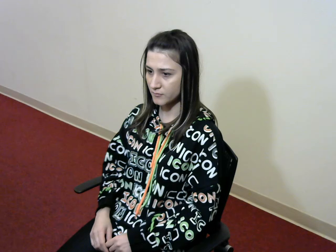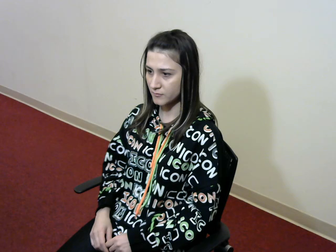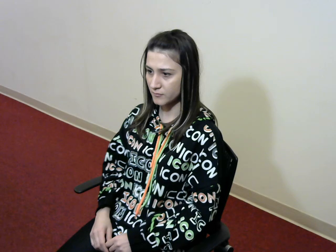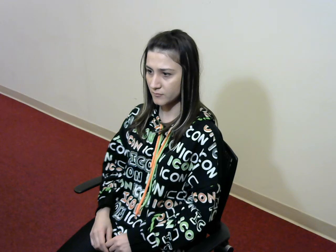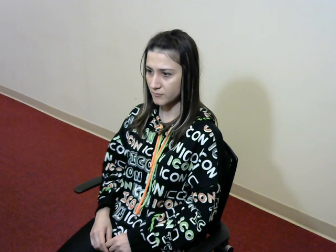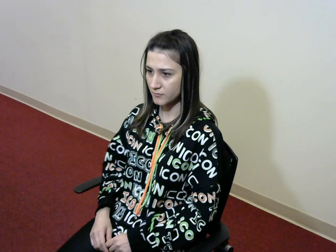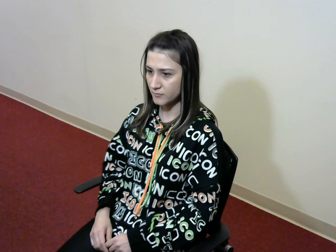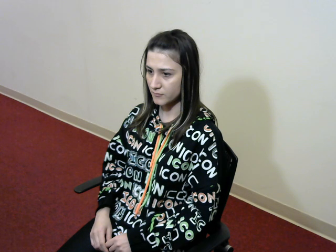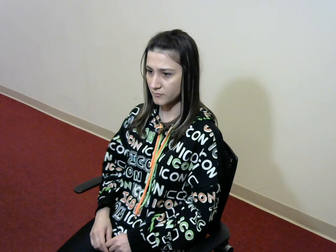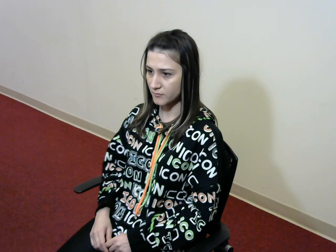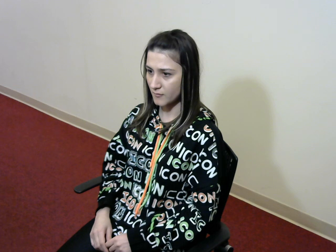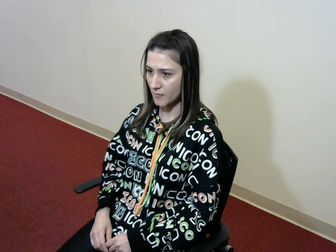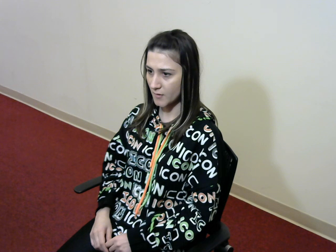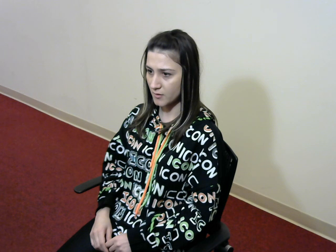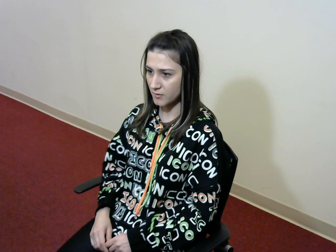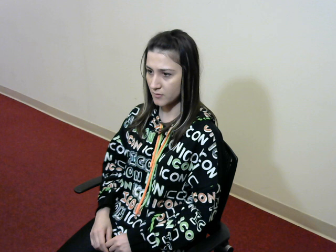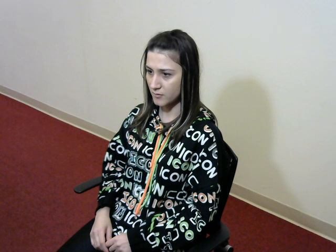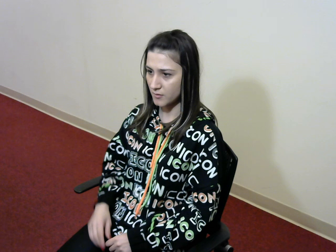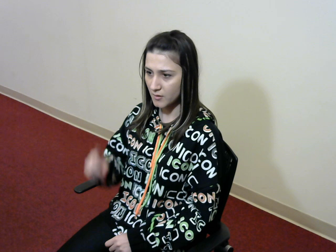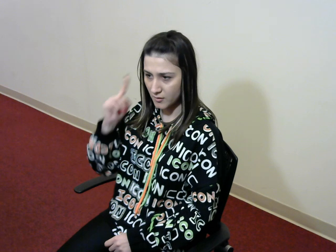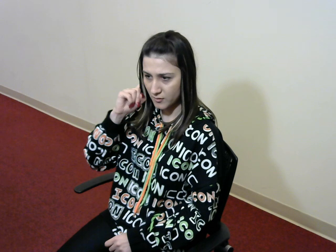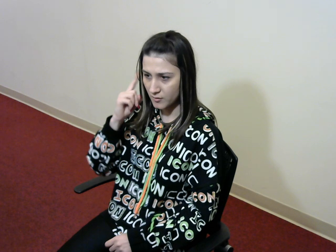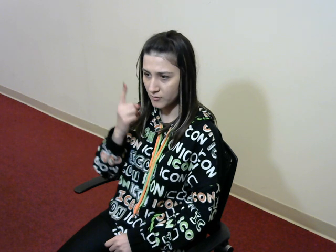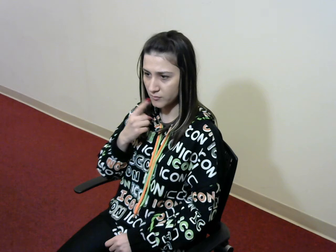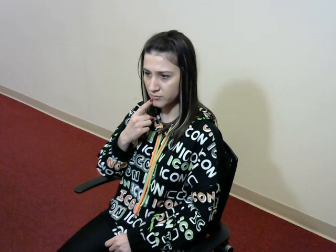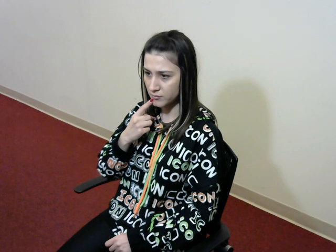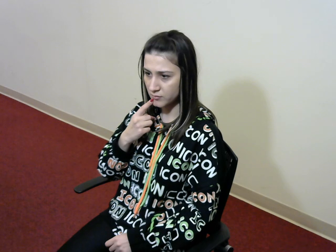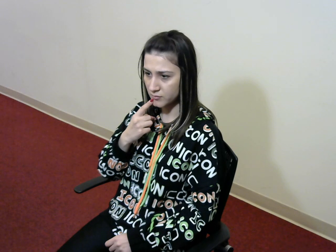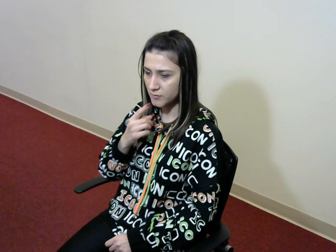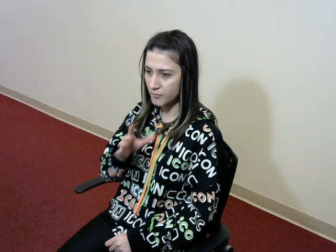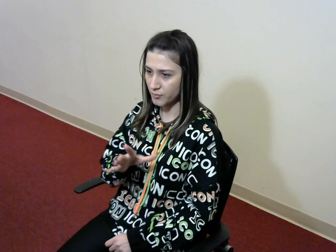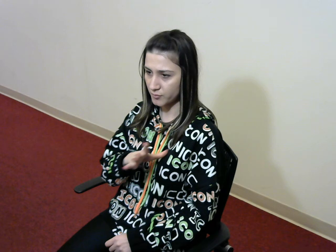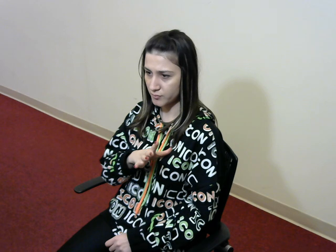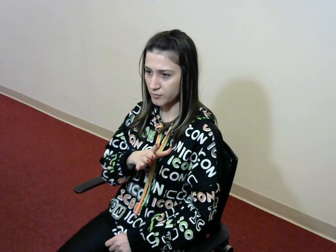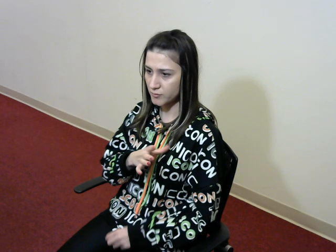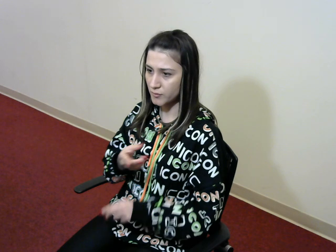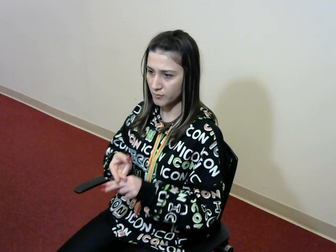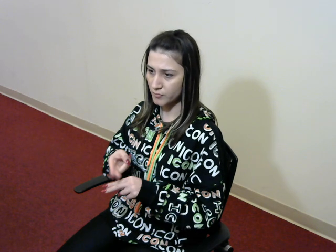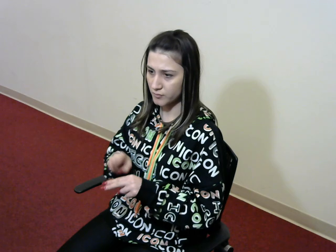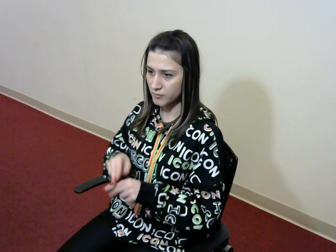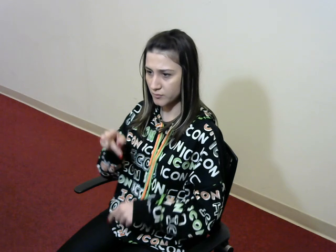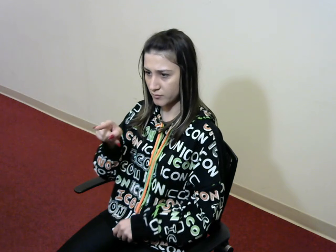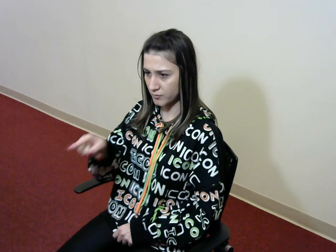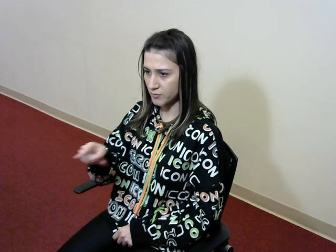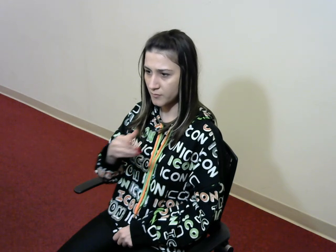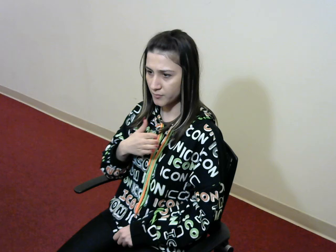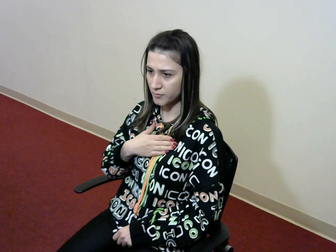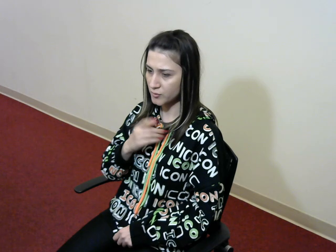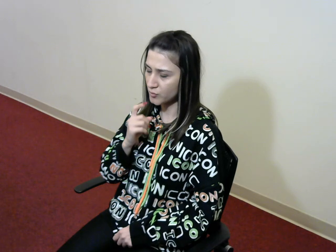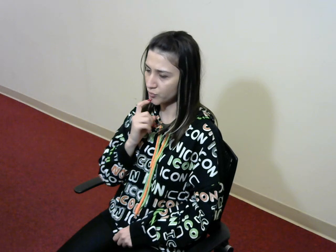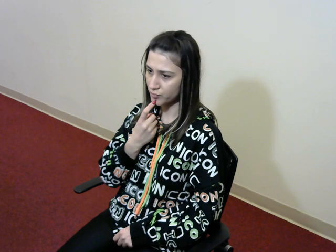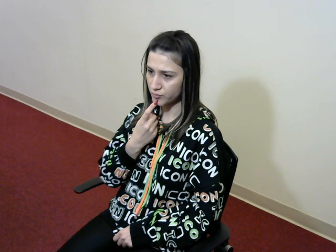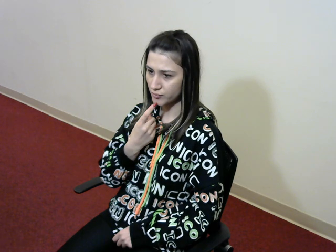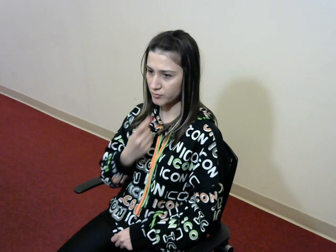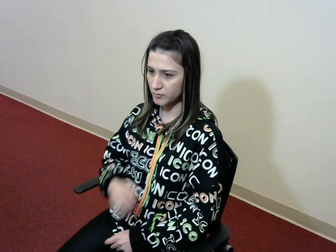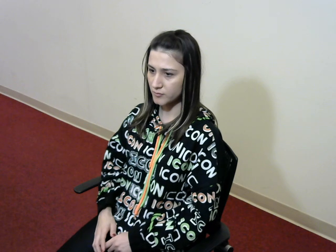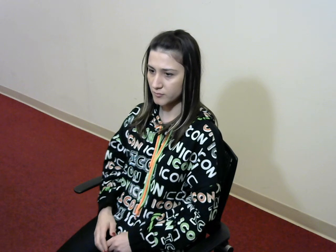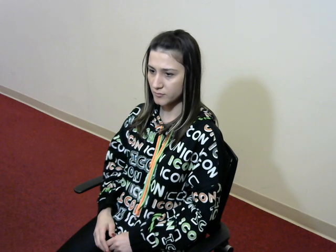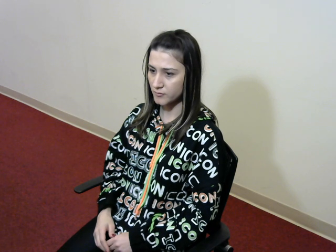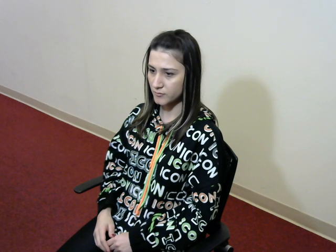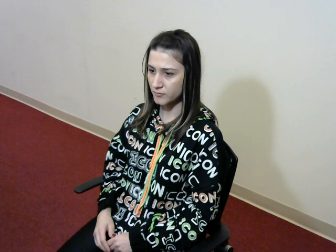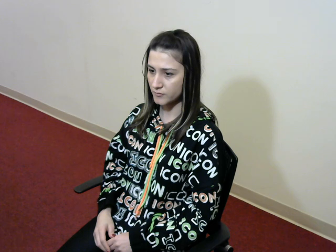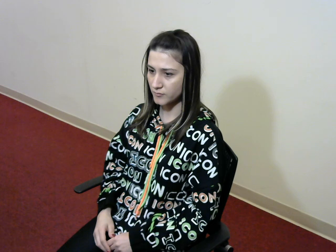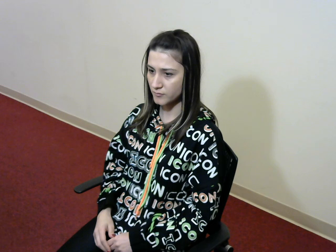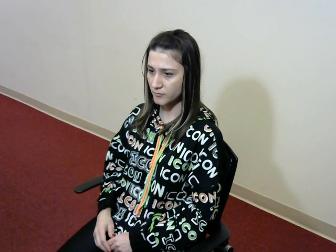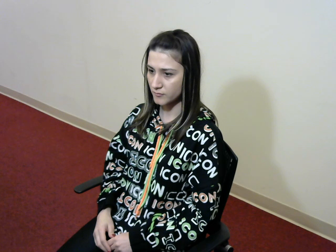Eşitmə məhdudiyyəti olduğuna görə bu mənə çətindir